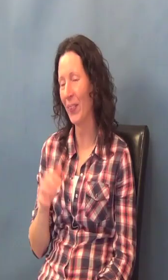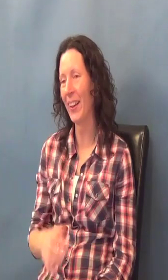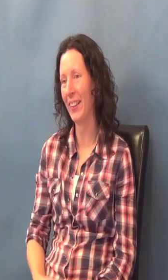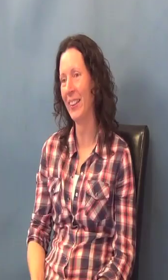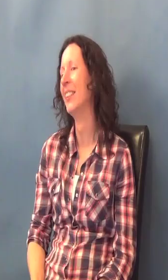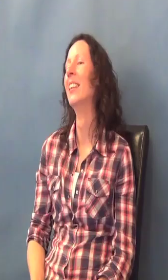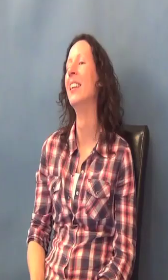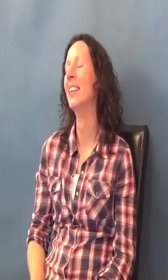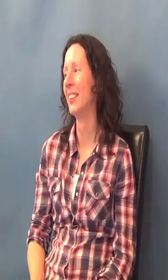Woda płynie z kranu.